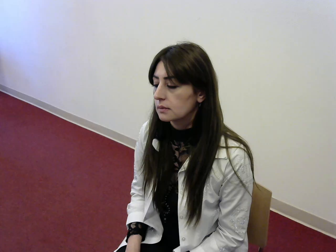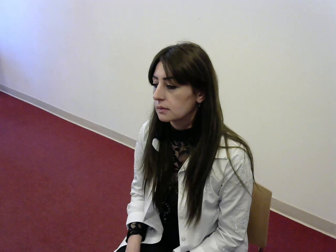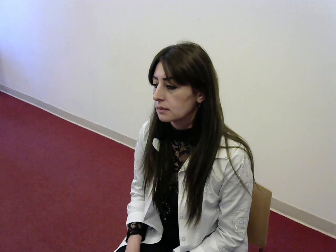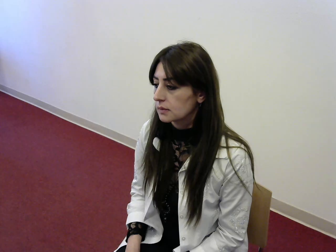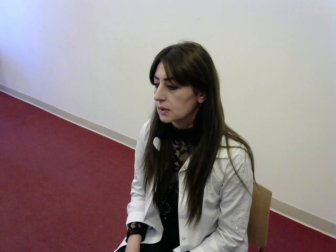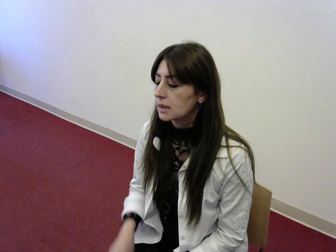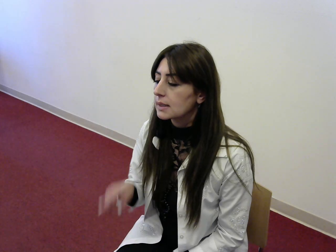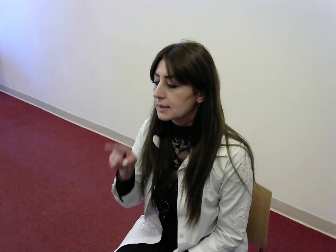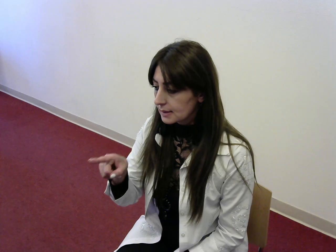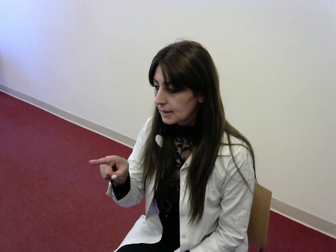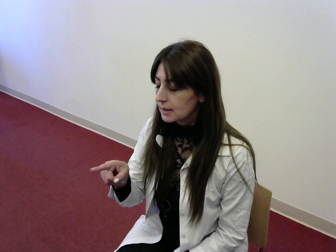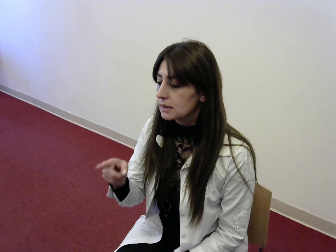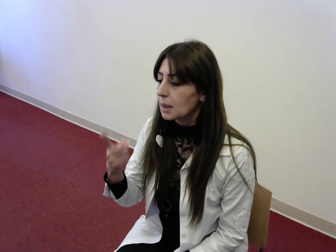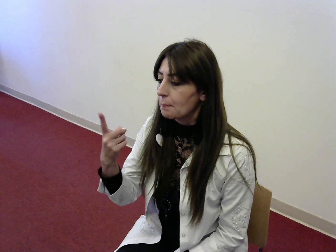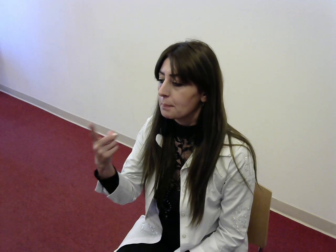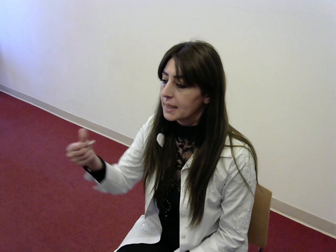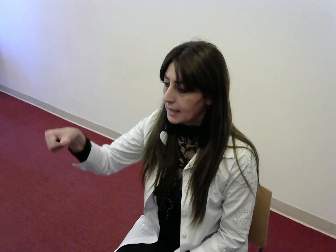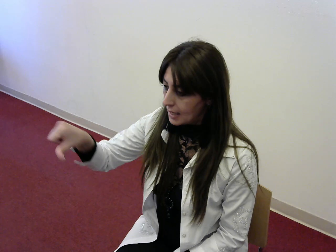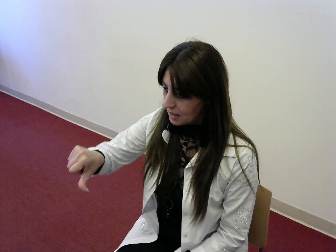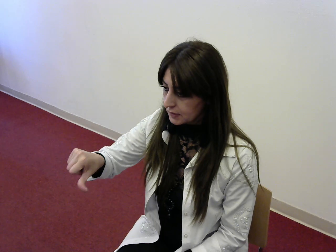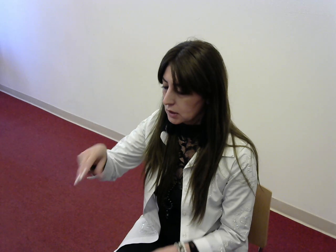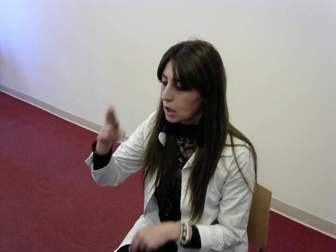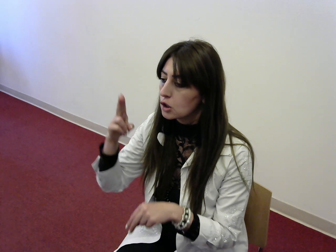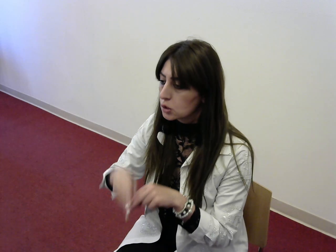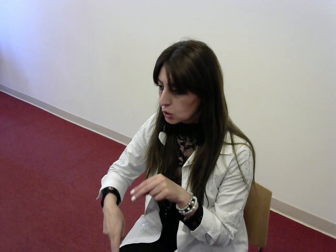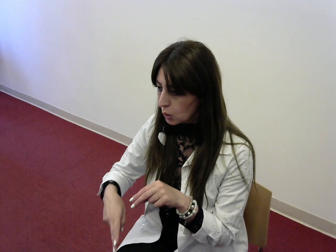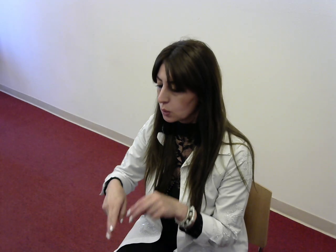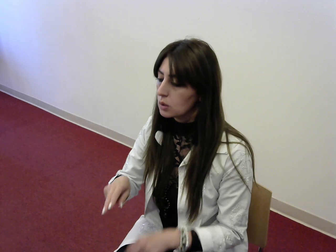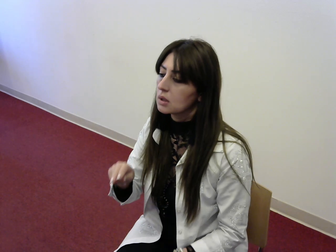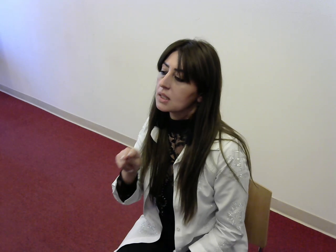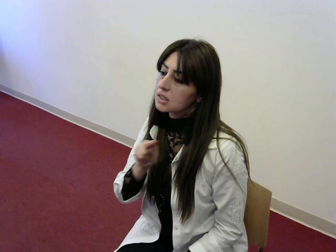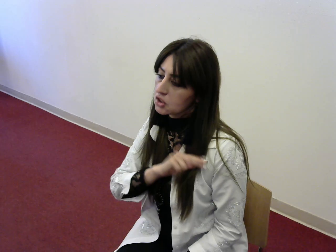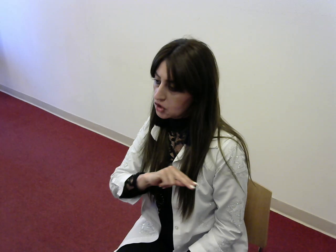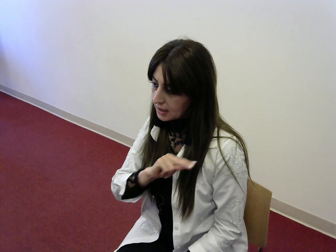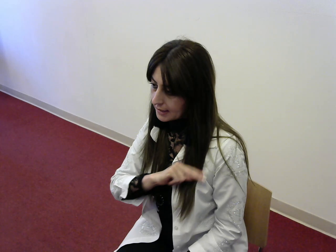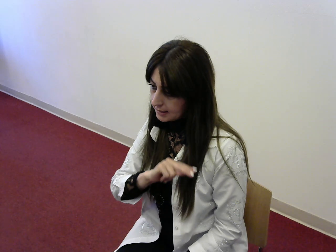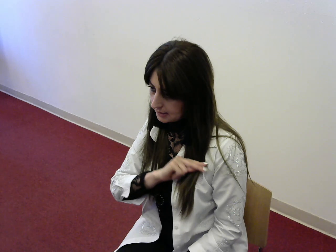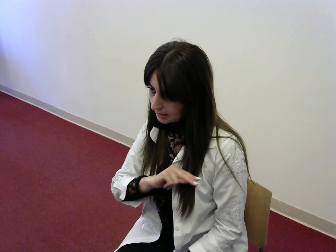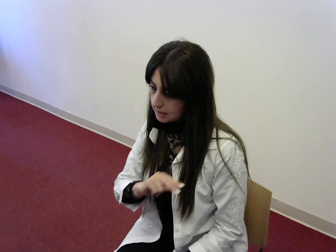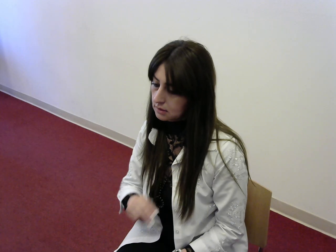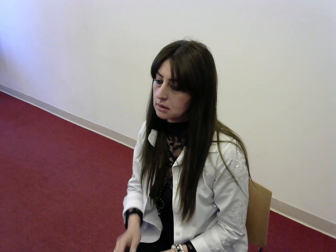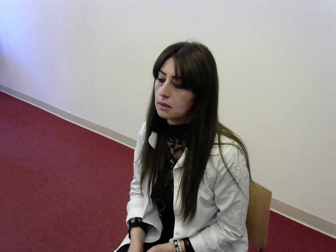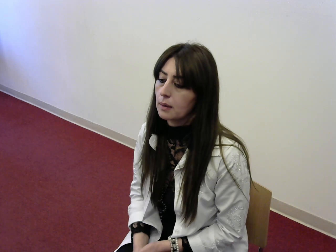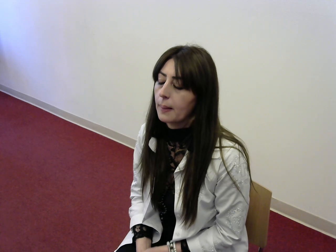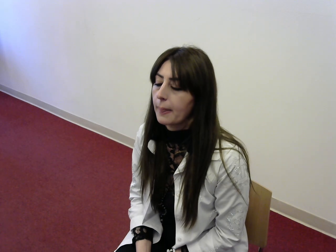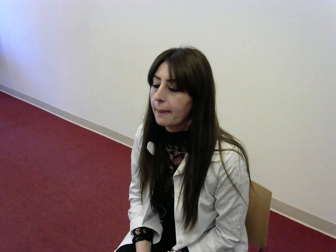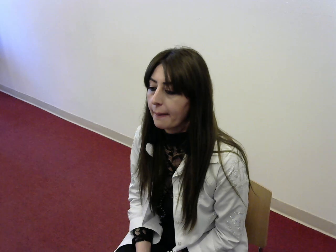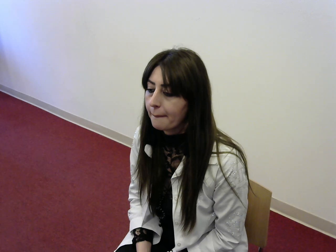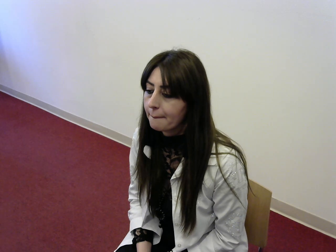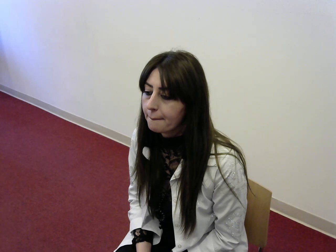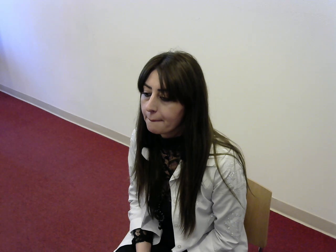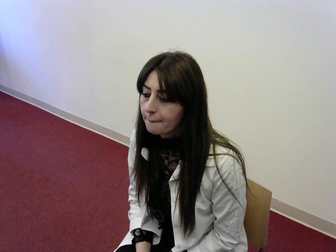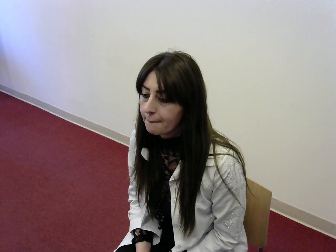Siz həftə sonu işləyirsiz?